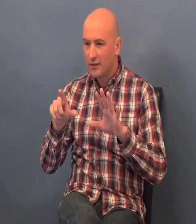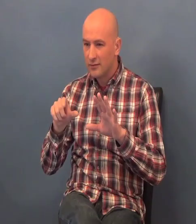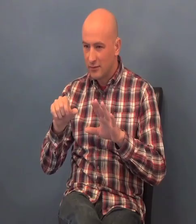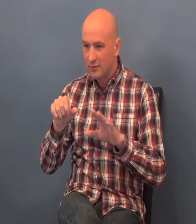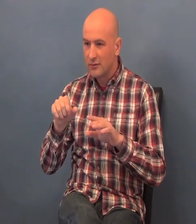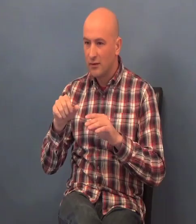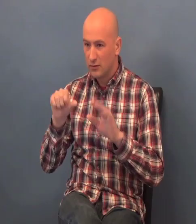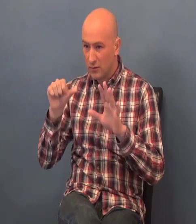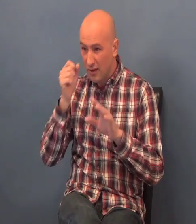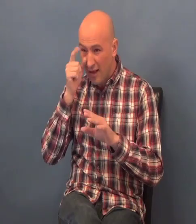Szósta... szósta rano?